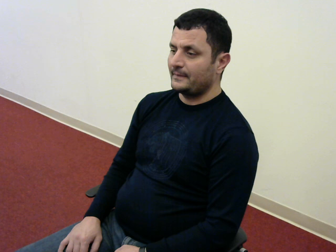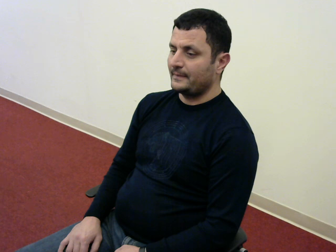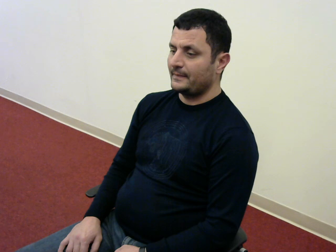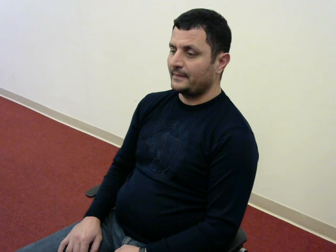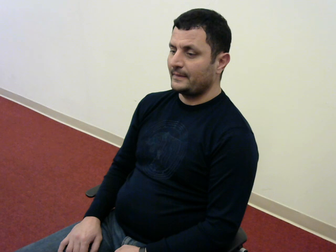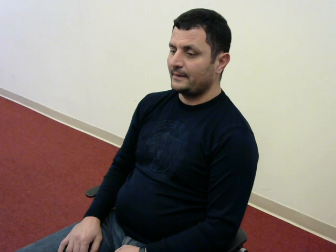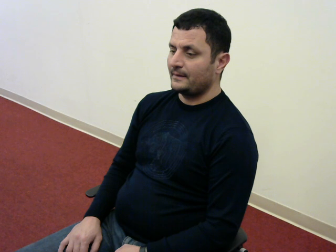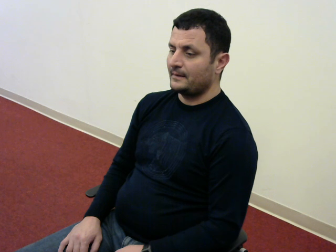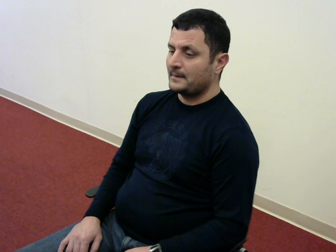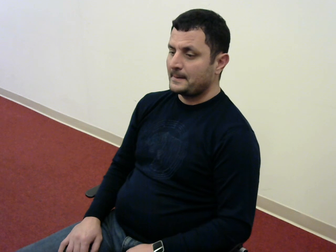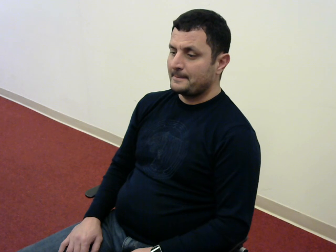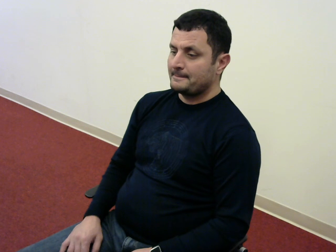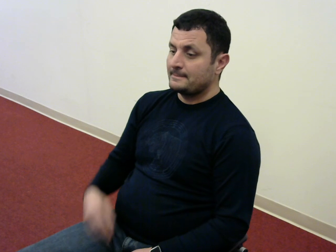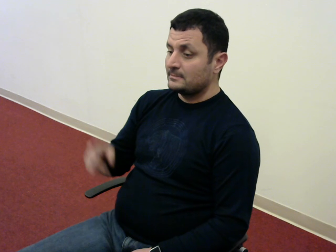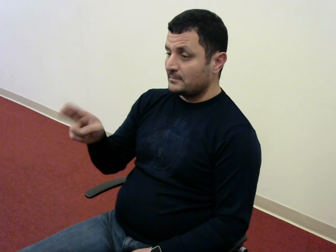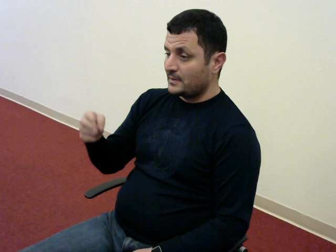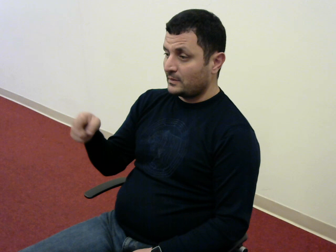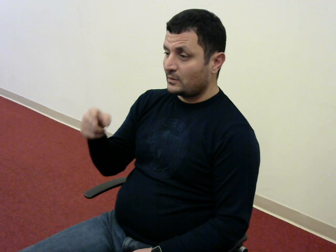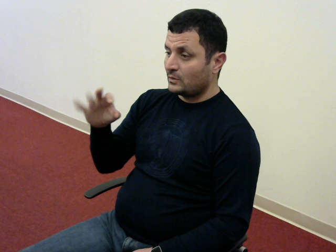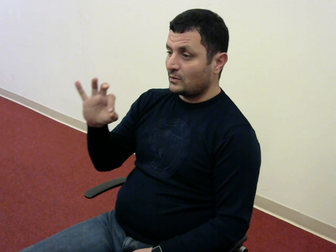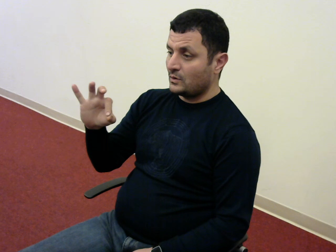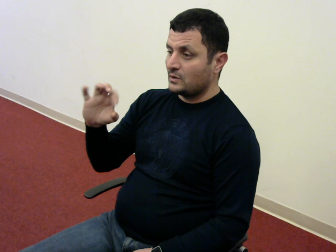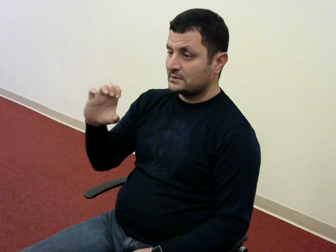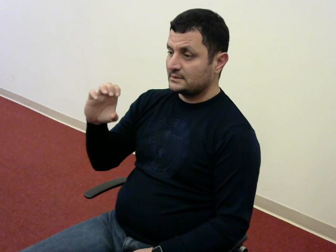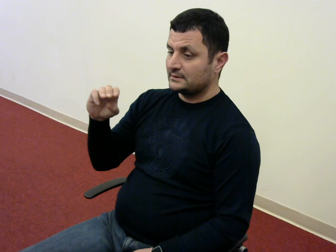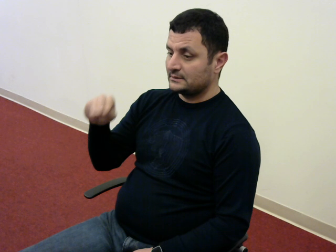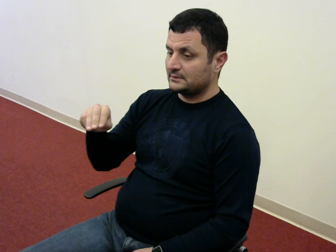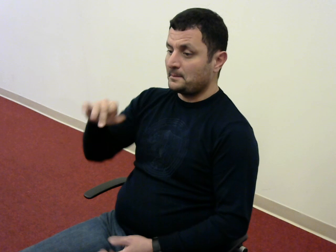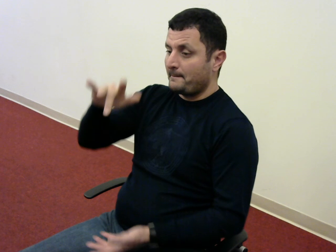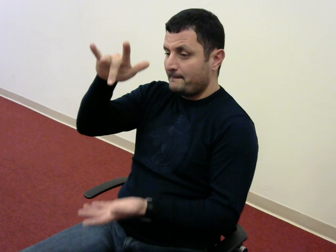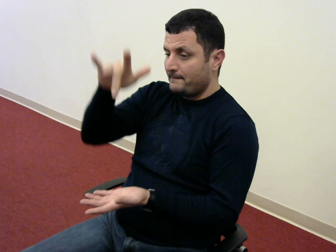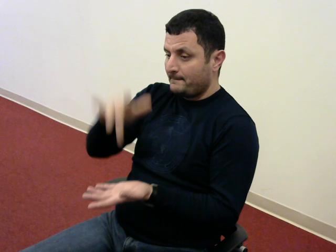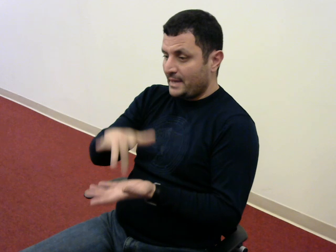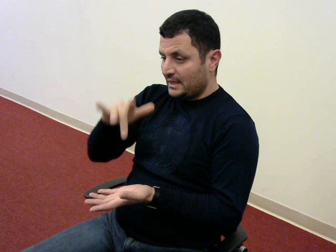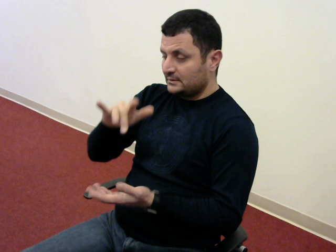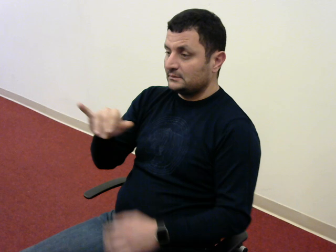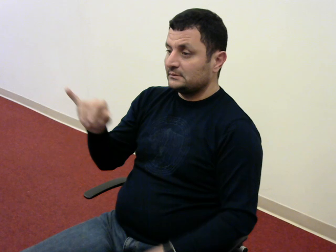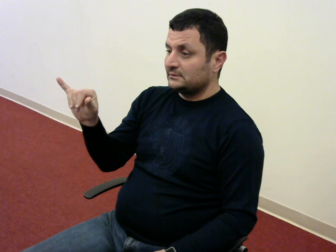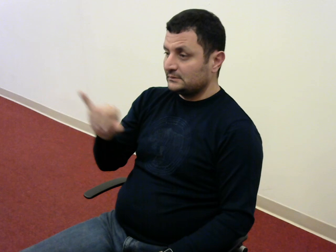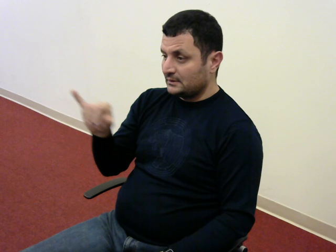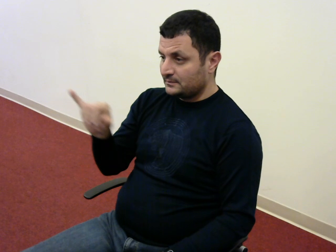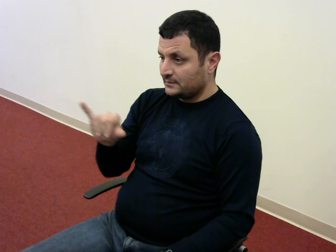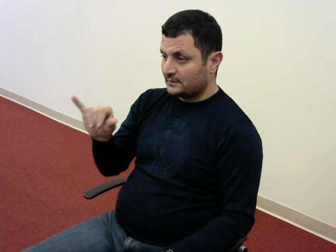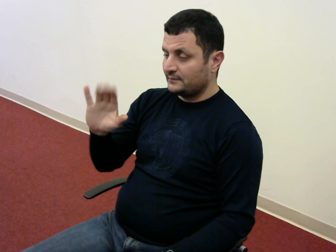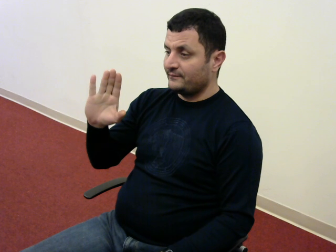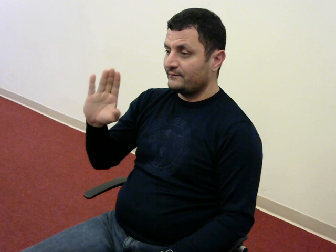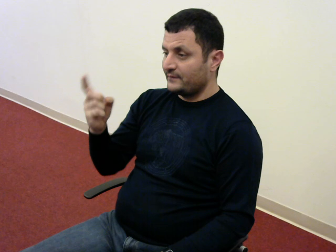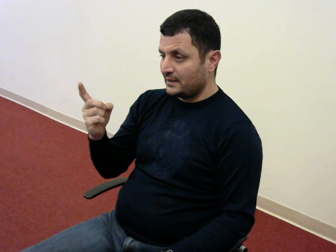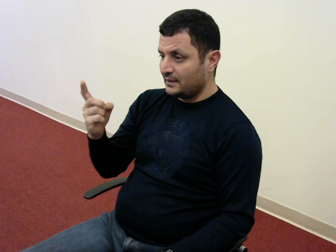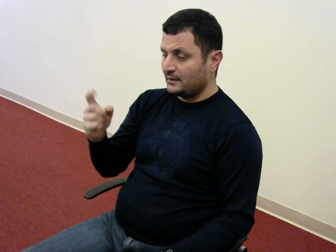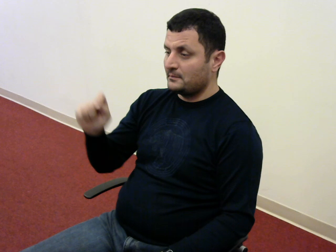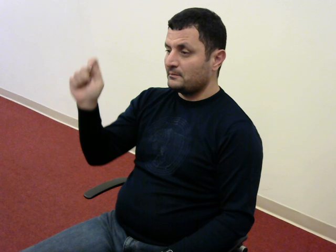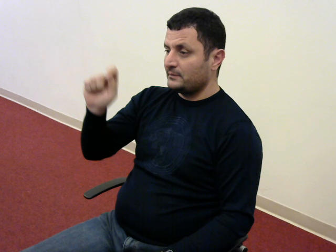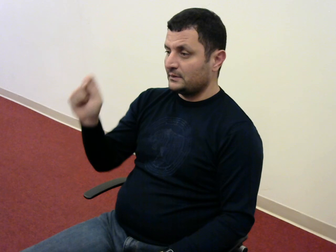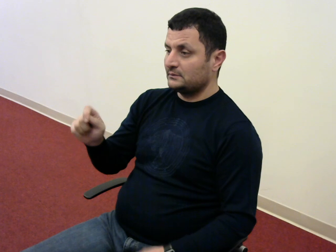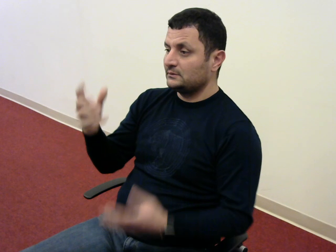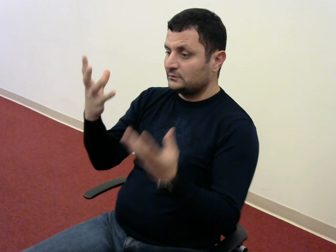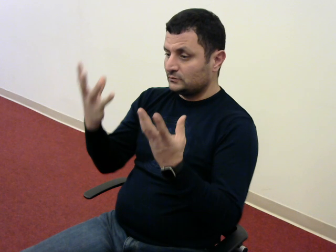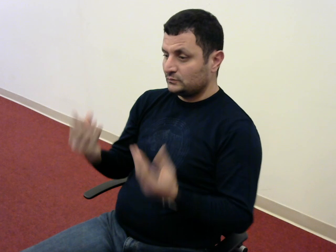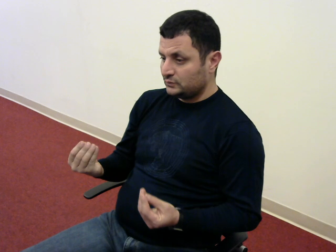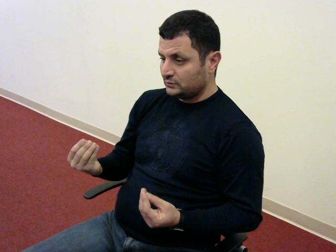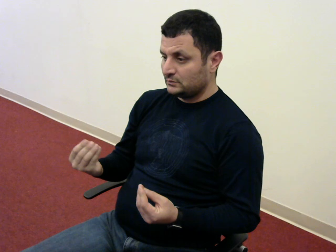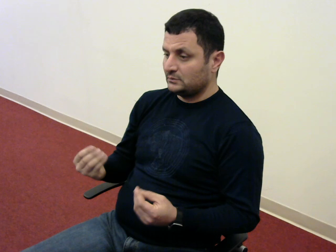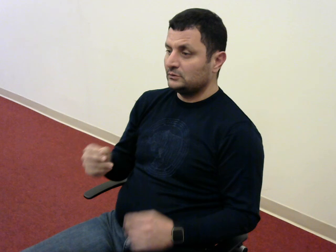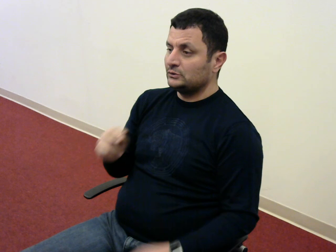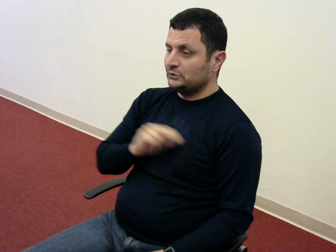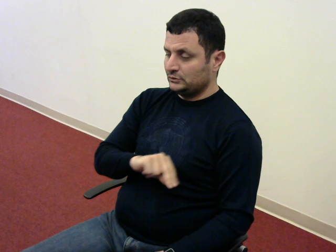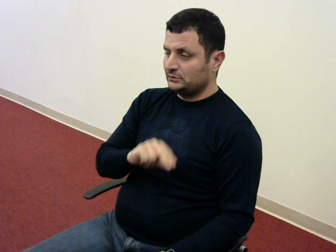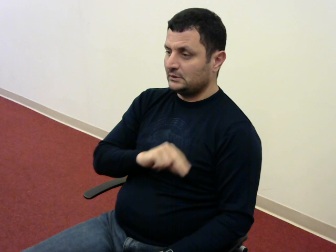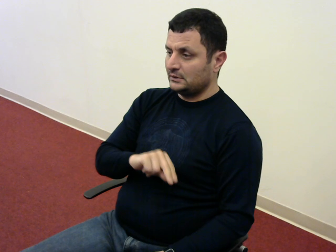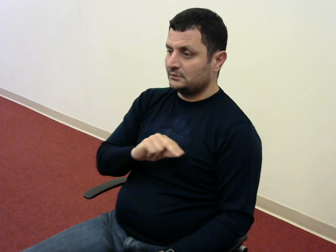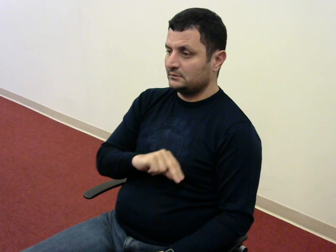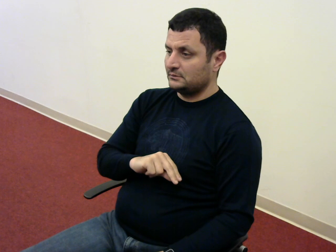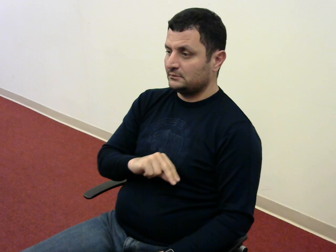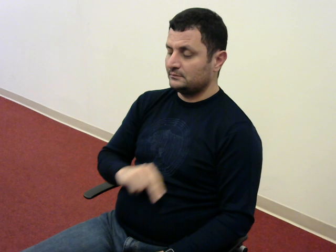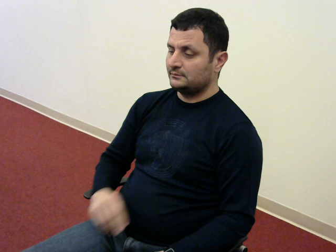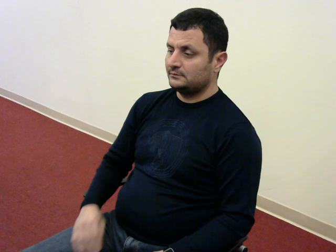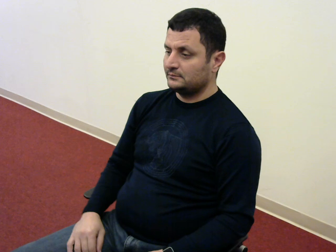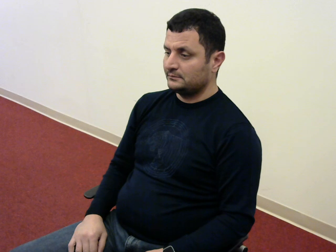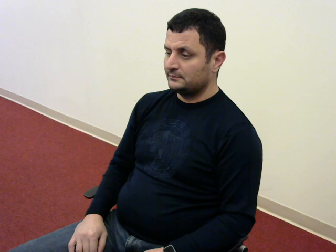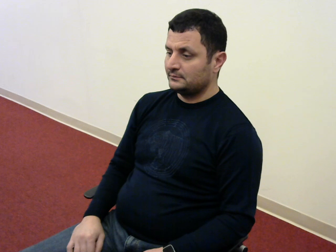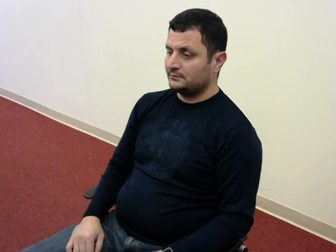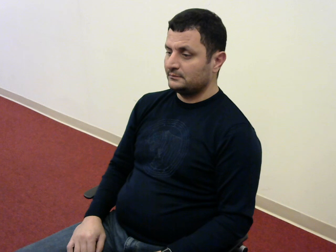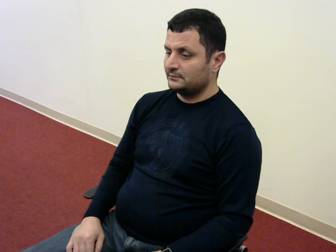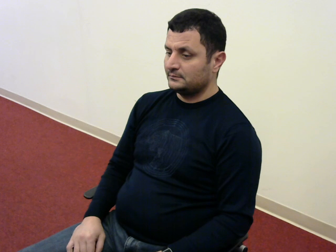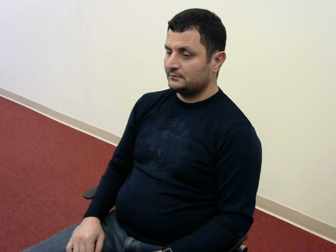DOST mərkəzləri şənbə və bazar günü işləyirmi?